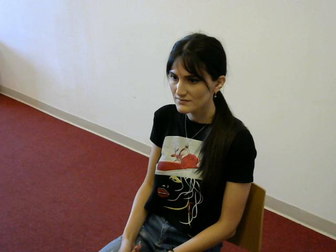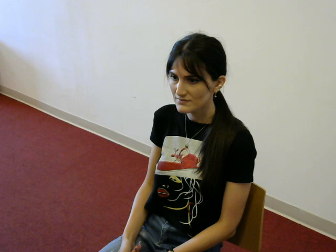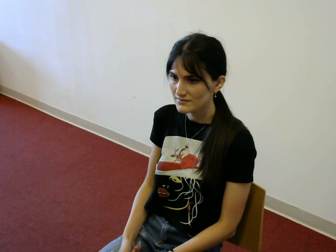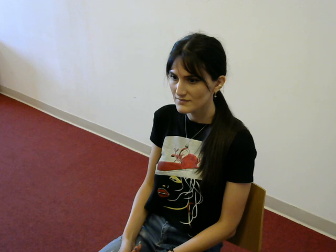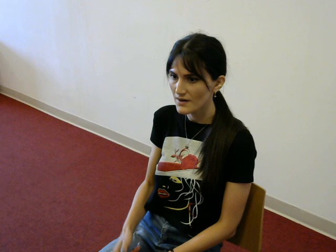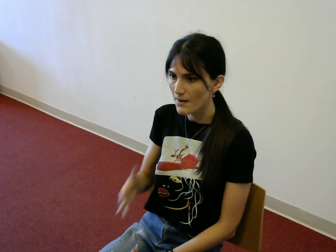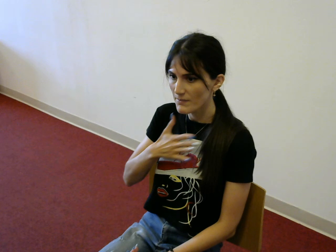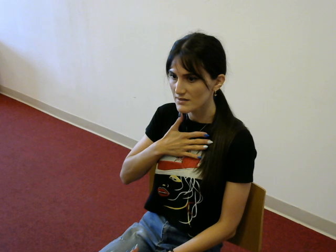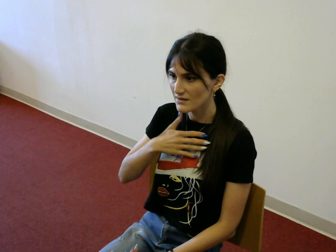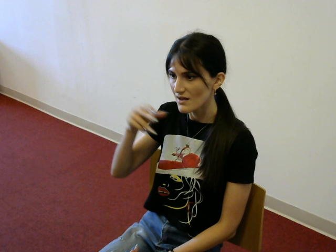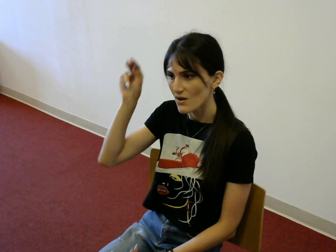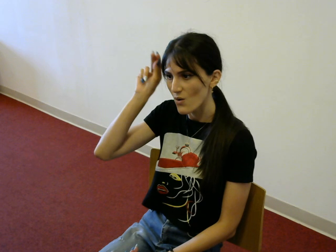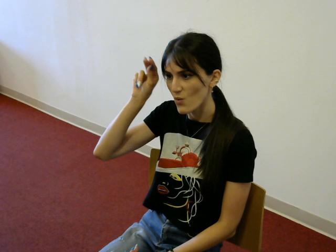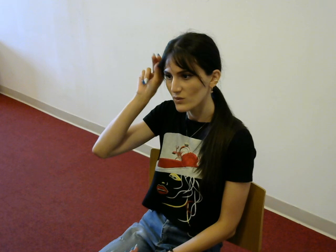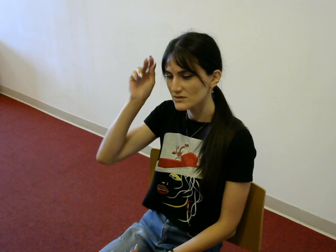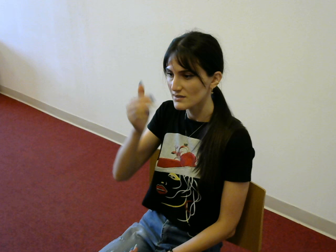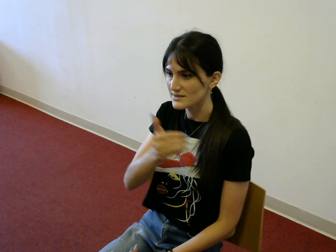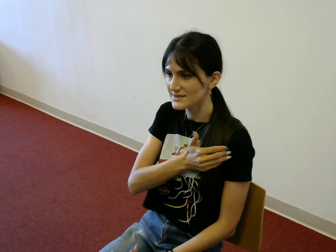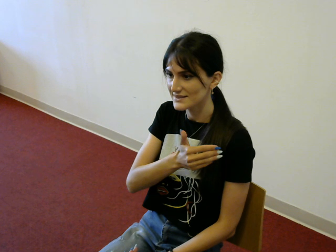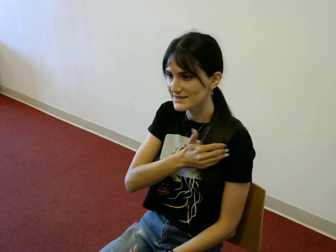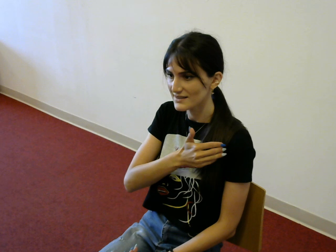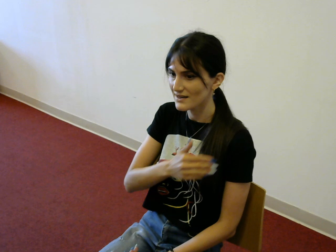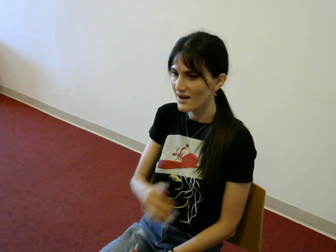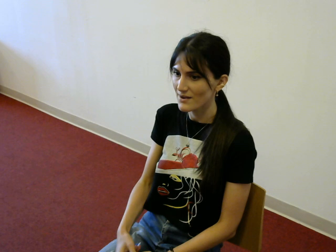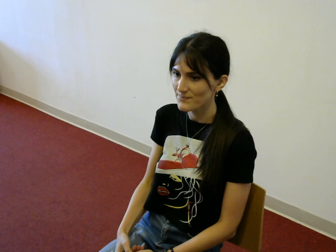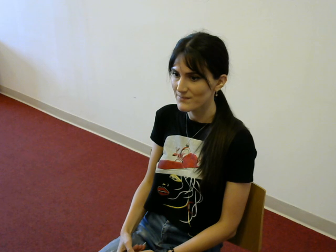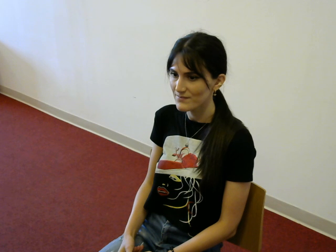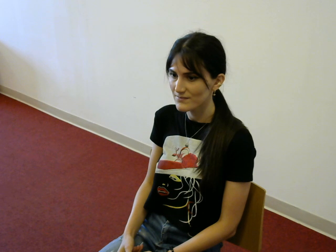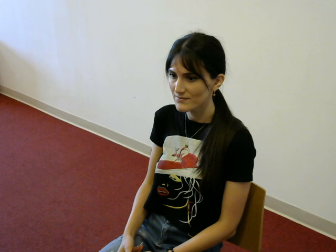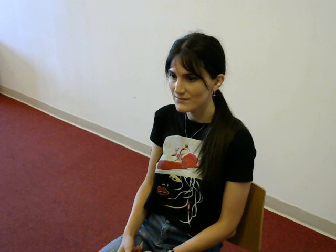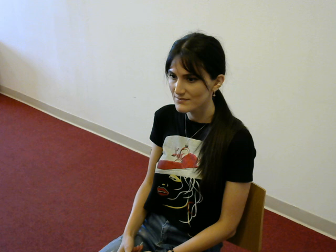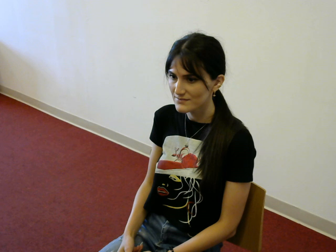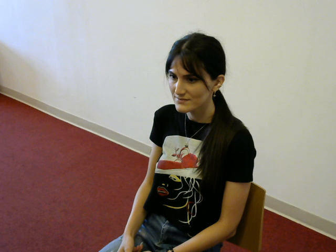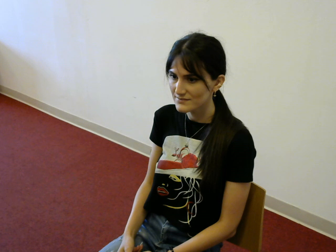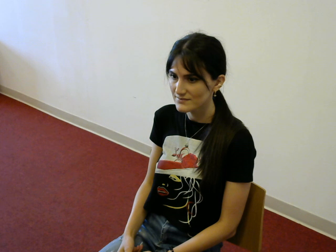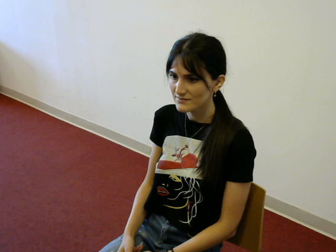Mən öyrənmək istəyirəm